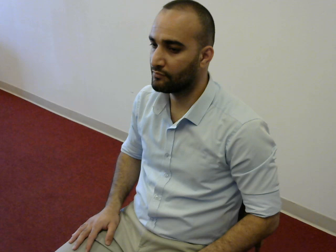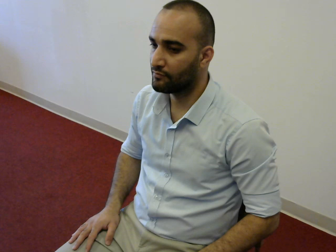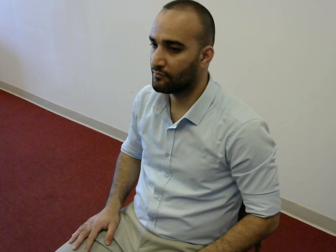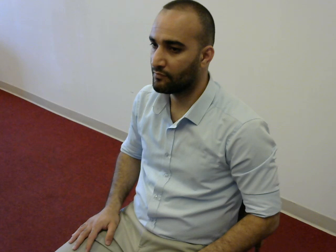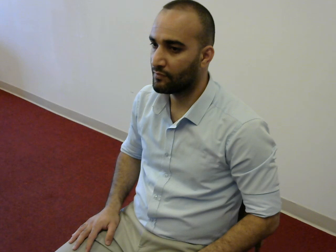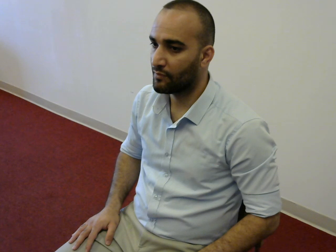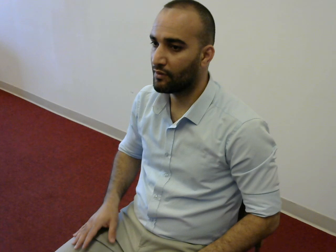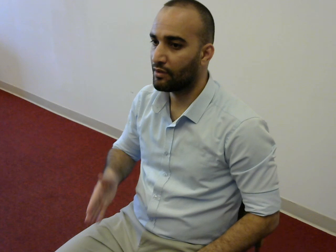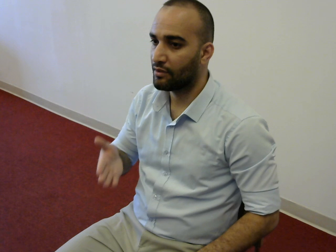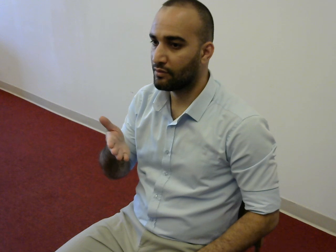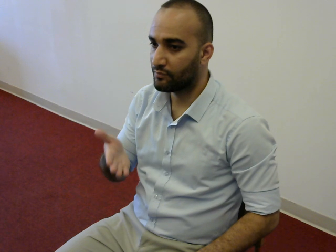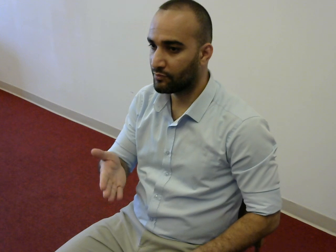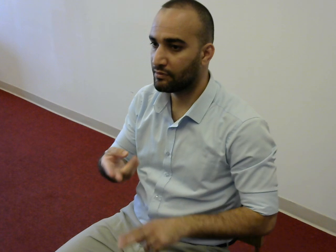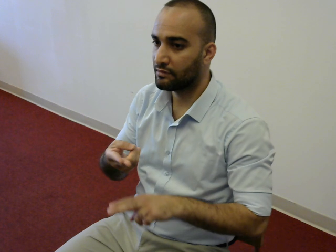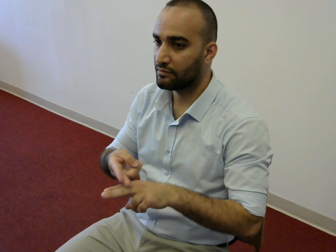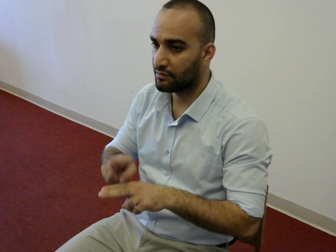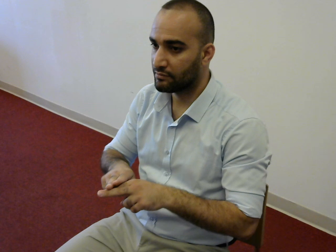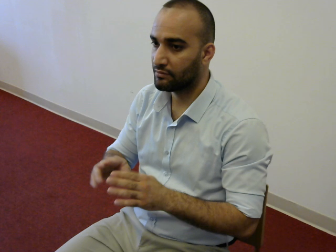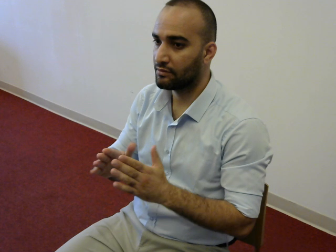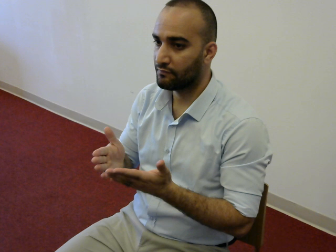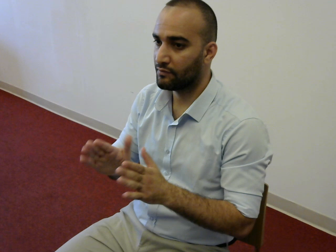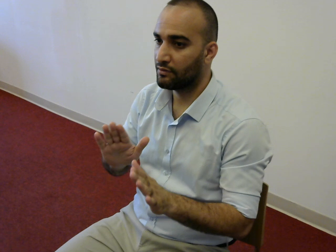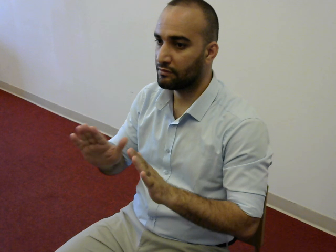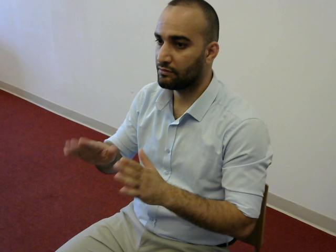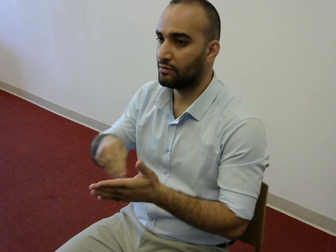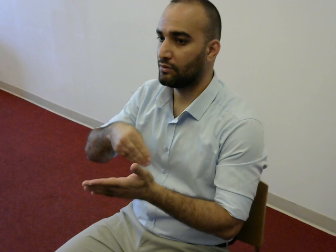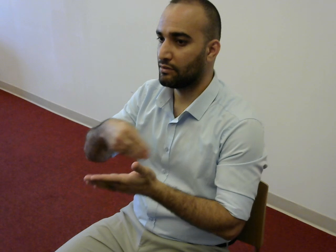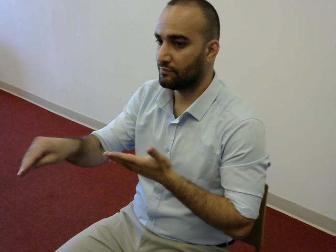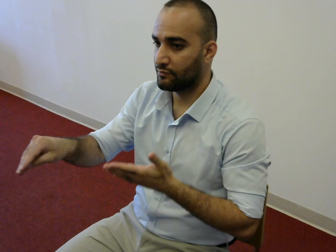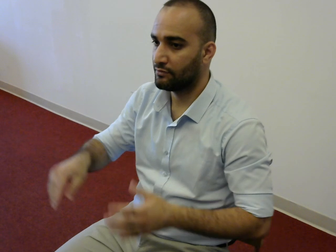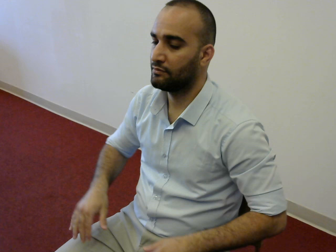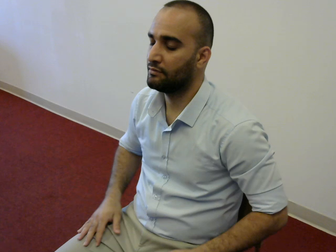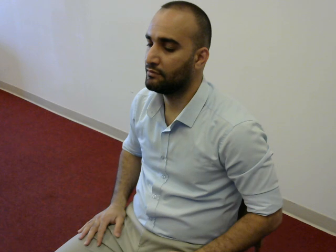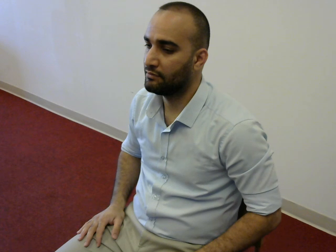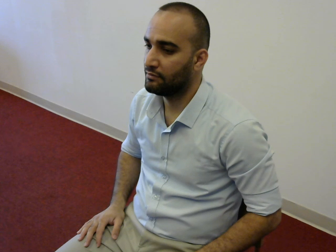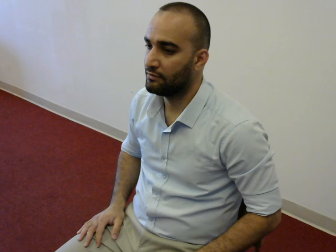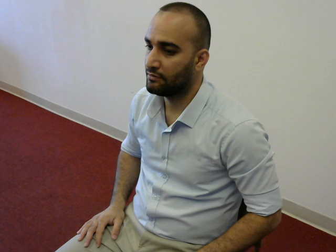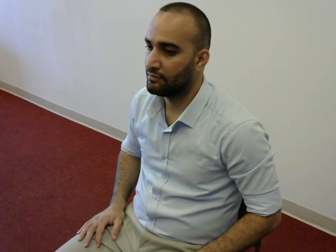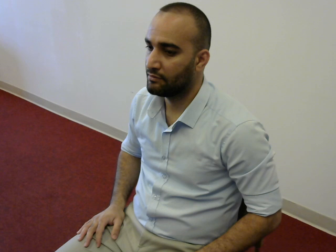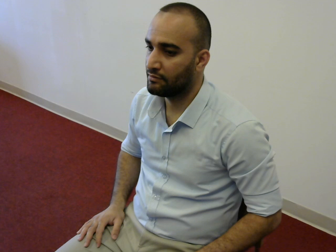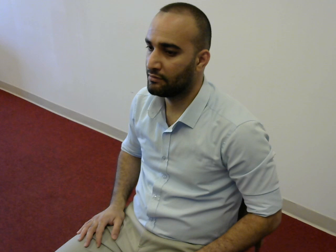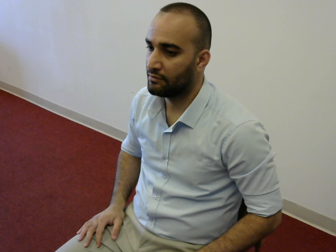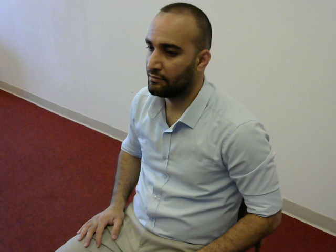Bu kitabları sərgidən almışam